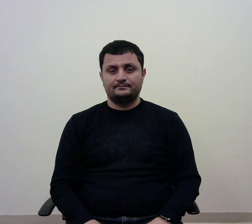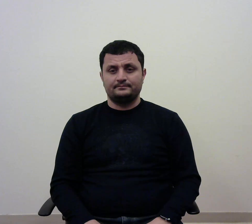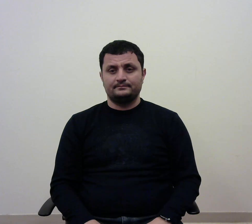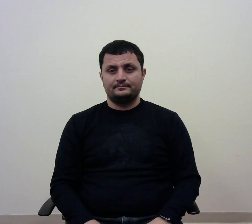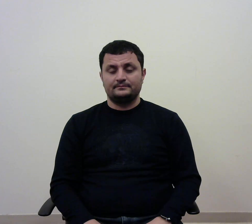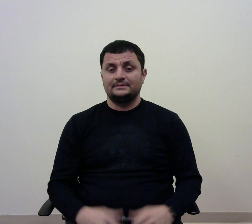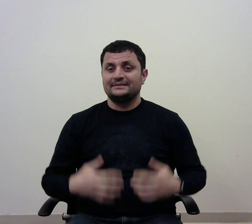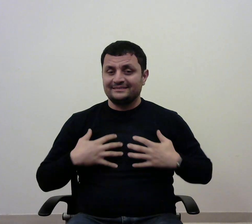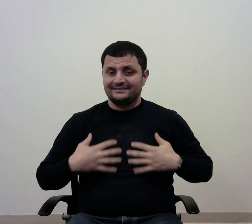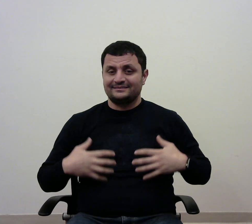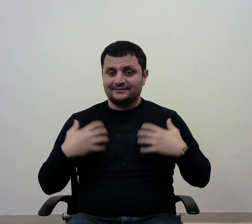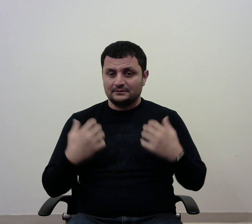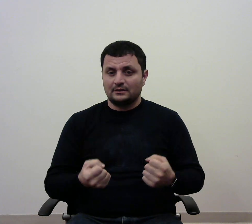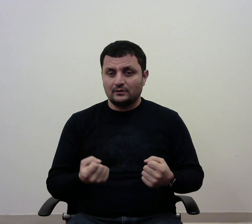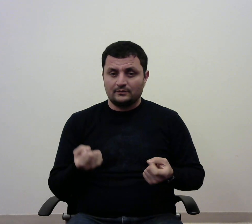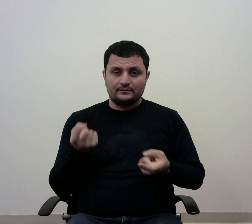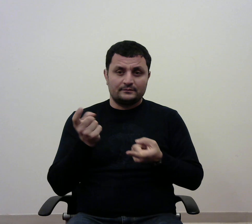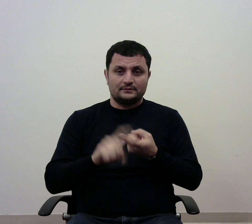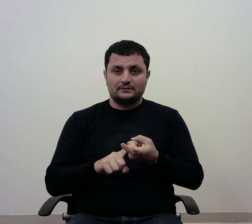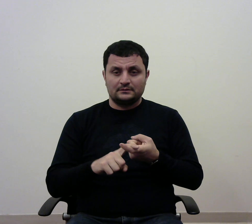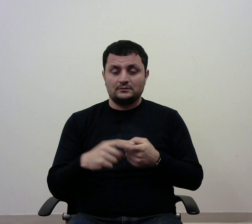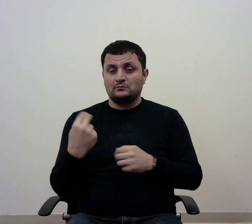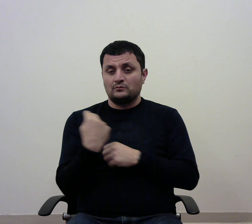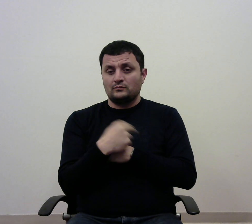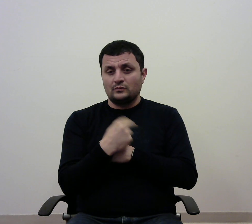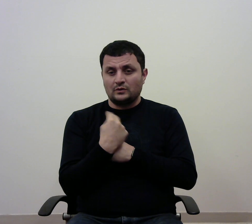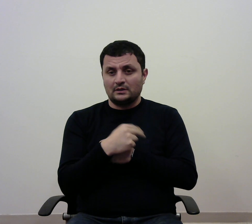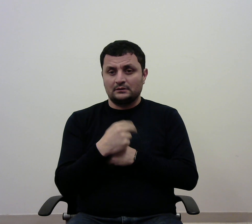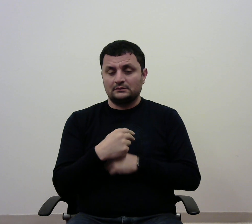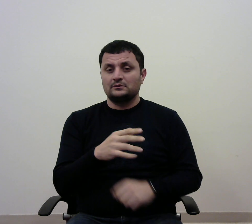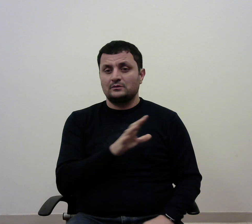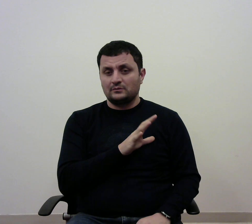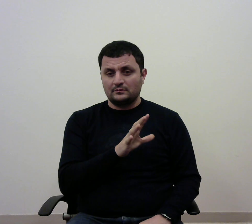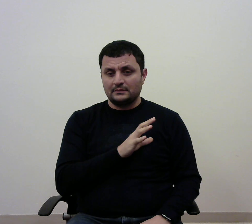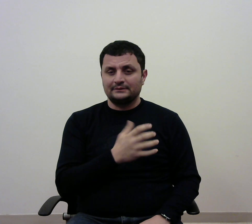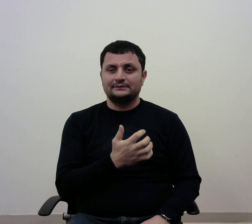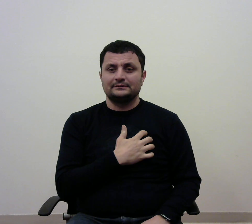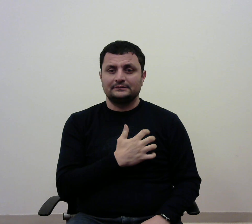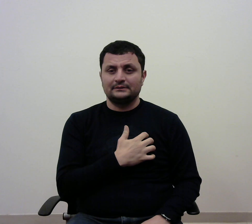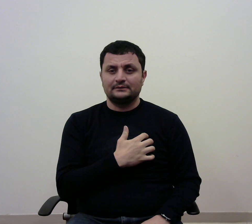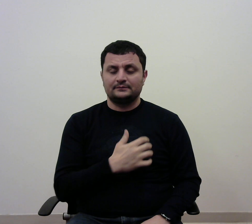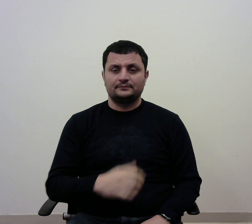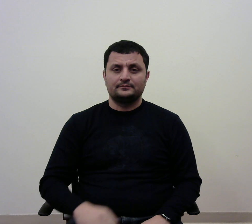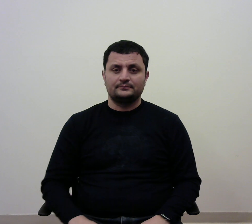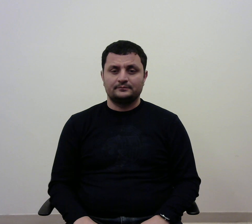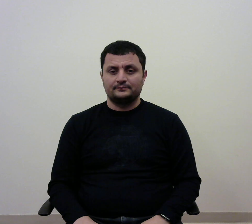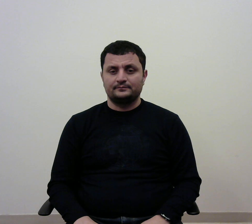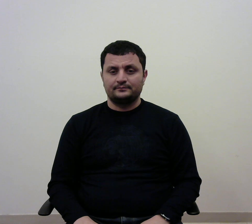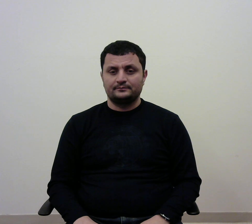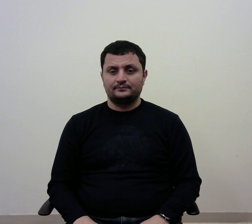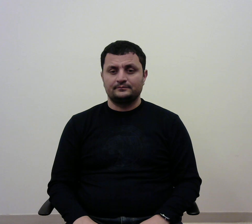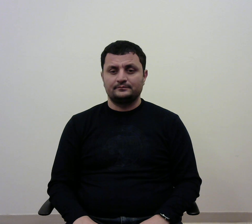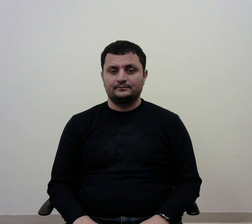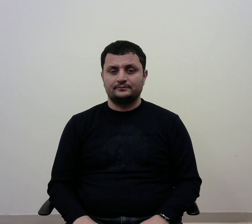Sağlamlığımla bağlı müalicə olmaq istəyirəm